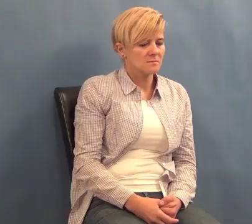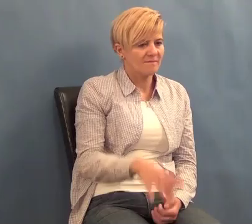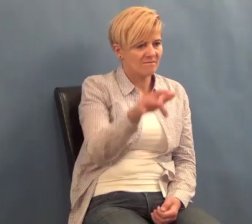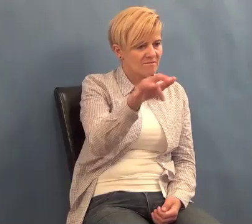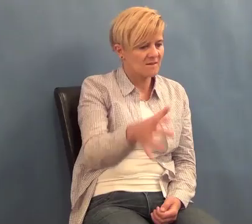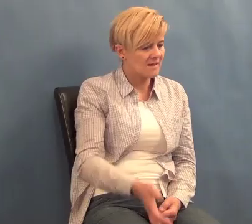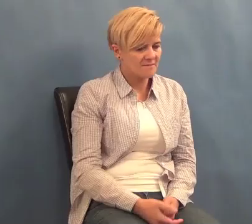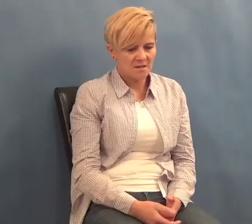Wewnątrz, nie wiem.